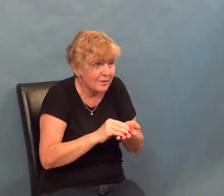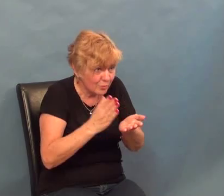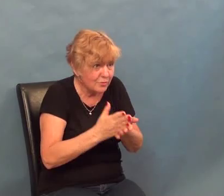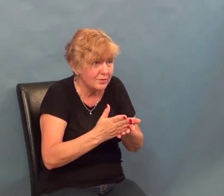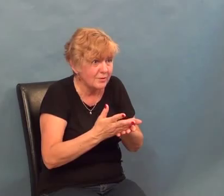Już.